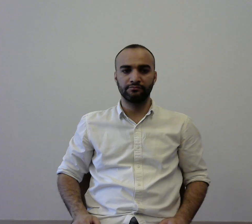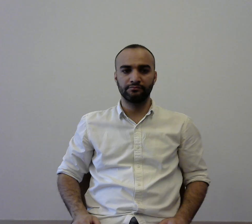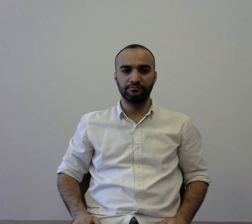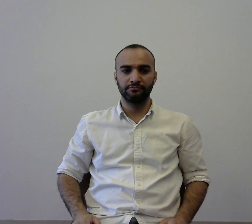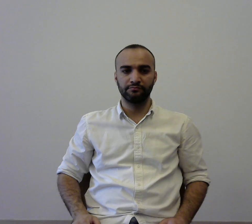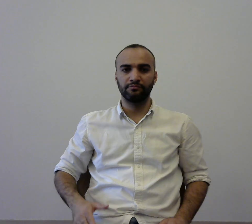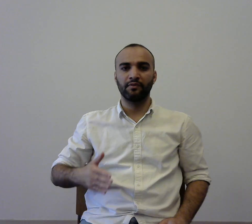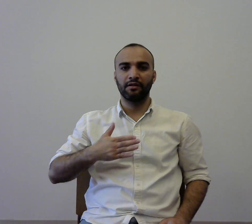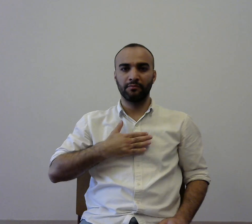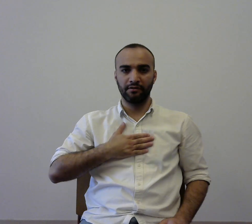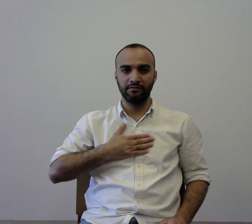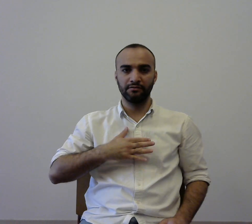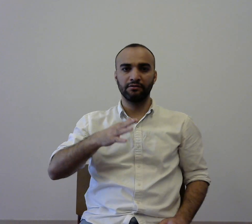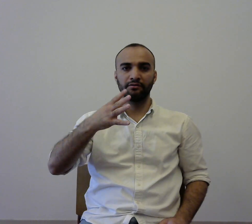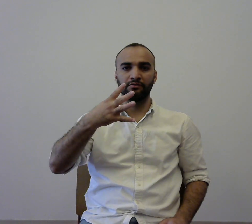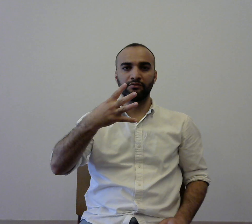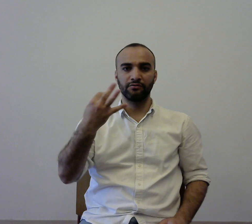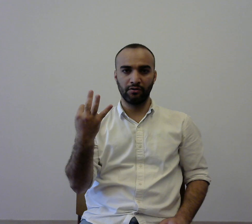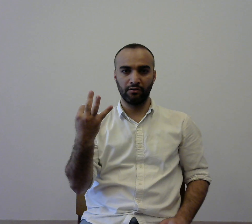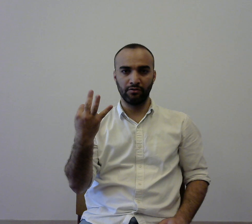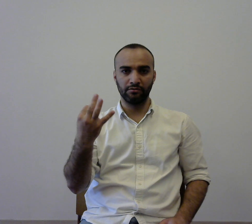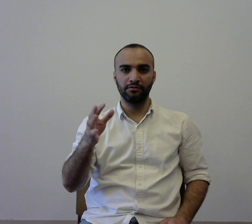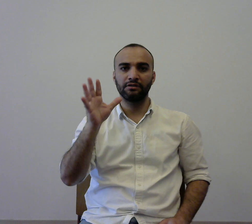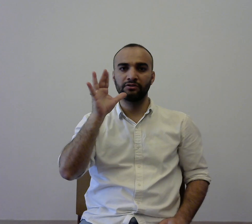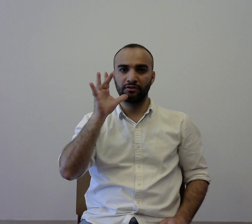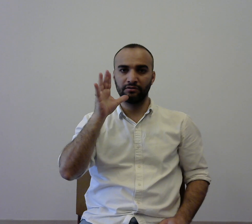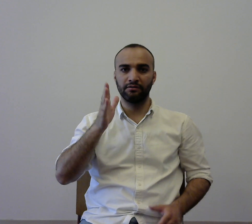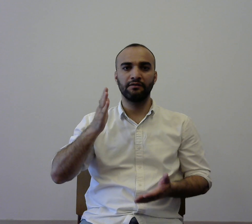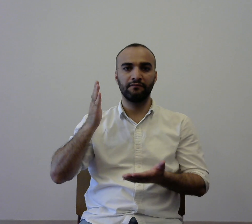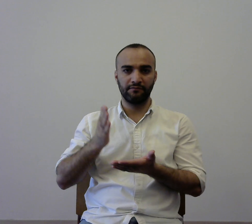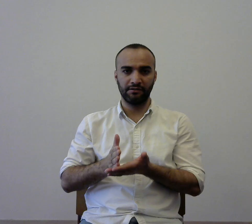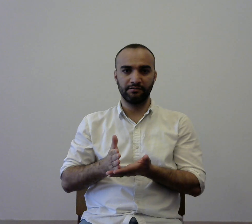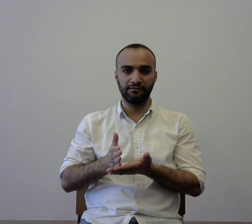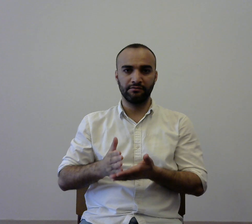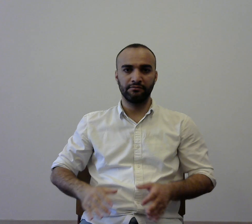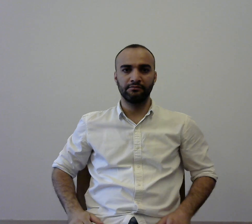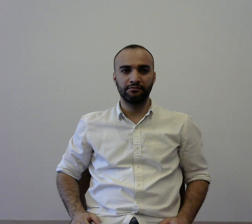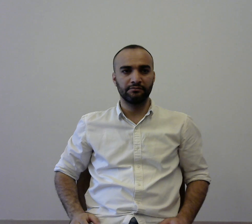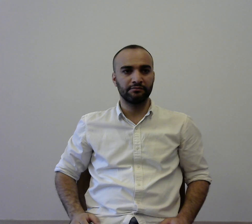Mənim 43 yaşım var